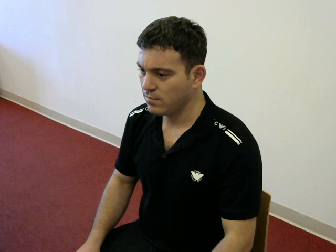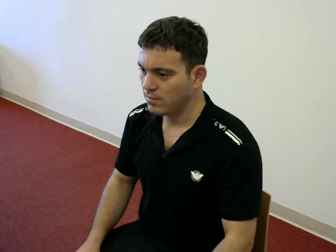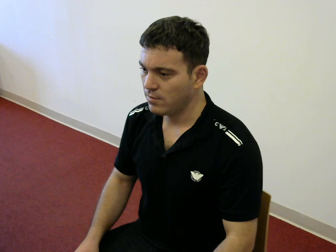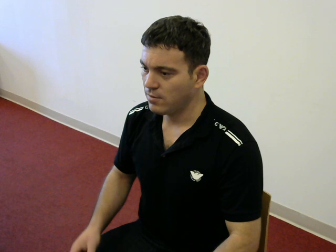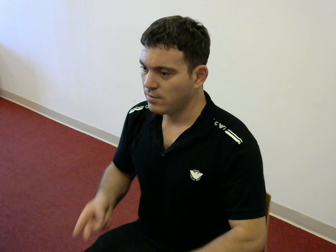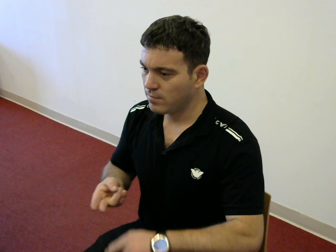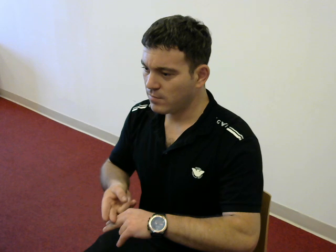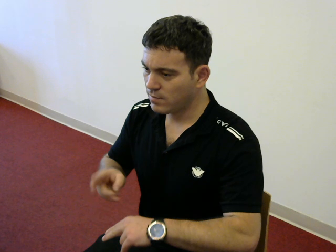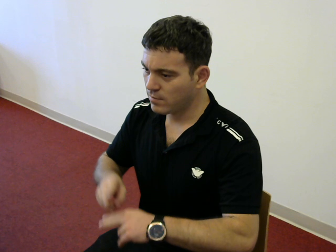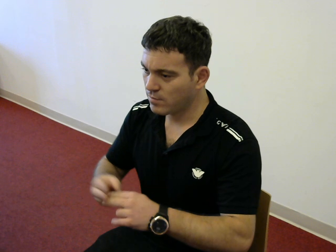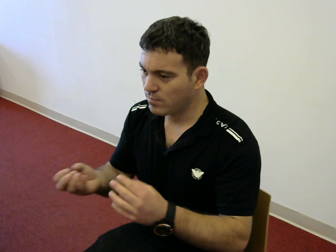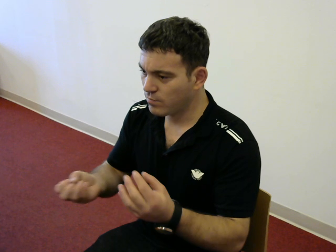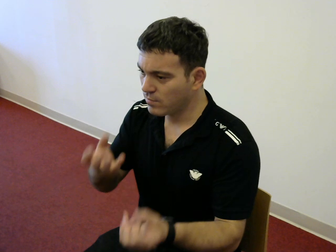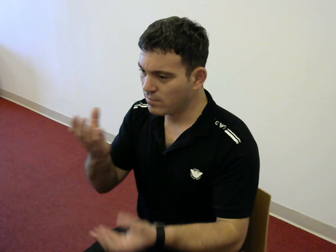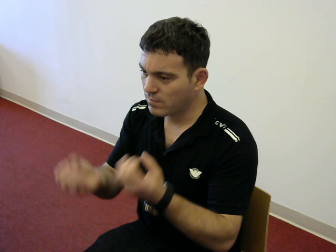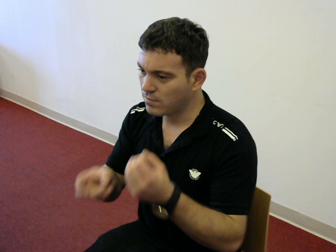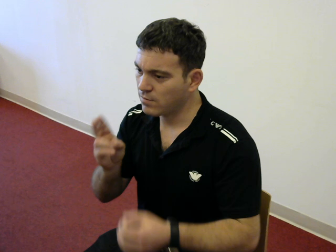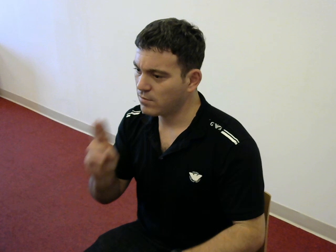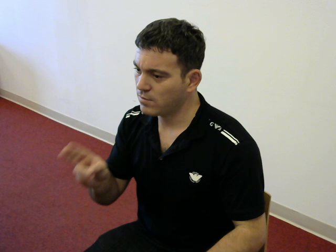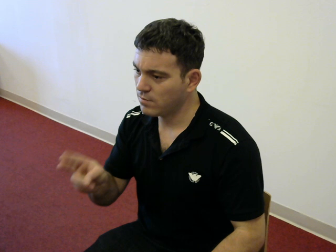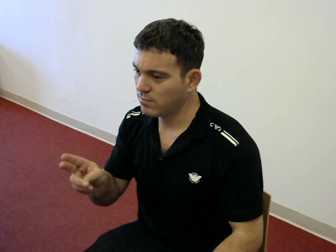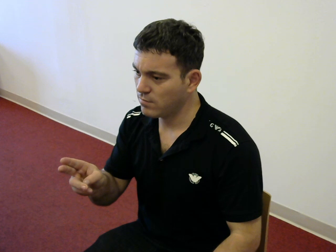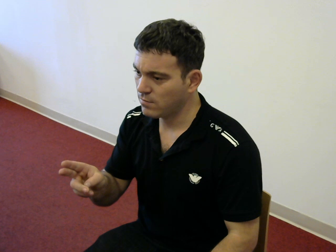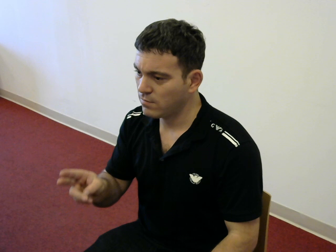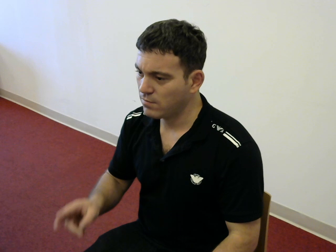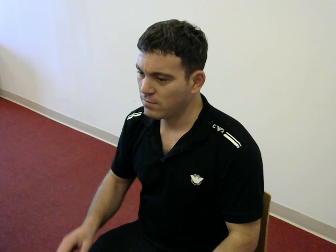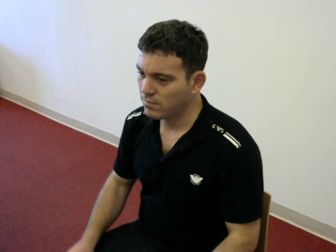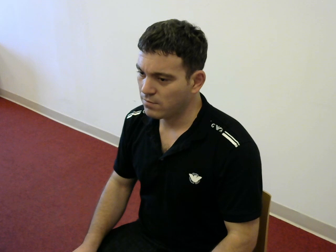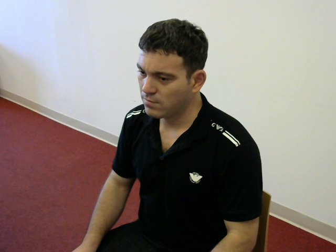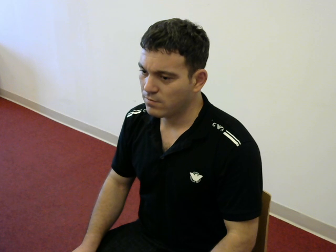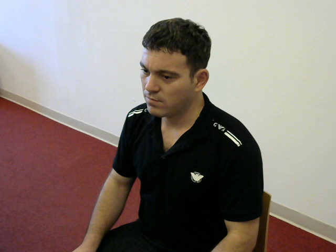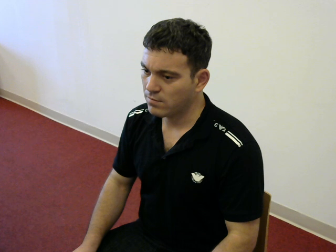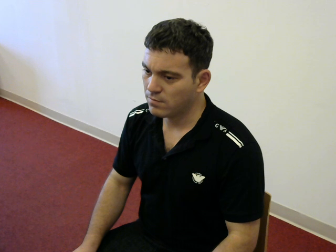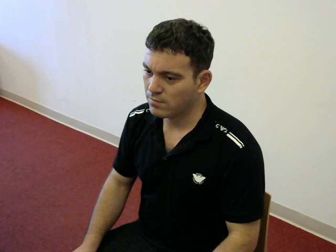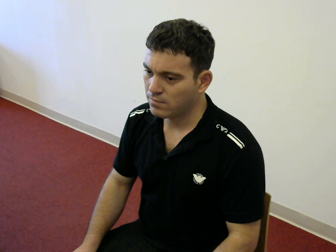Bu çiçəklər kimindir?